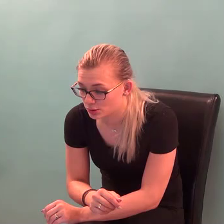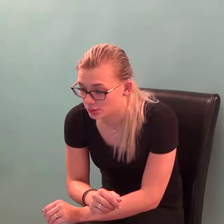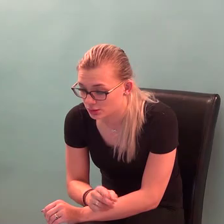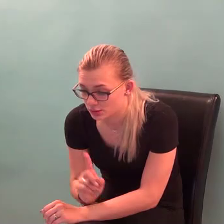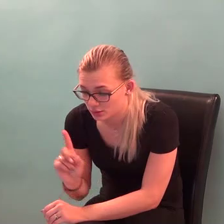Moment.